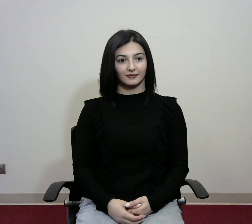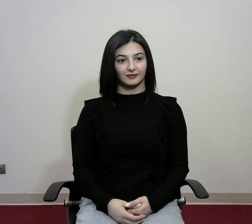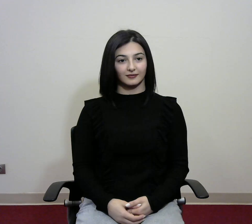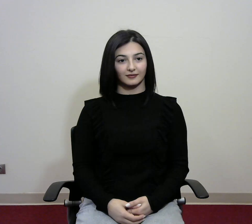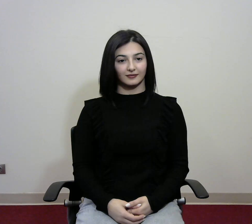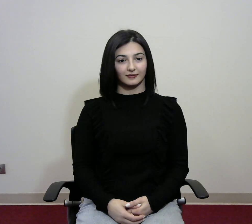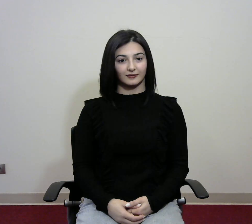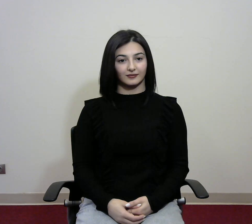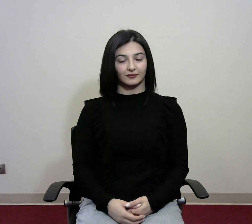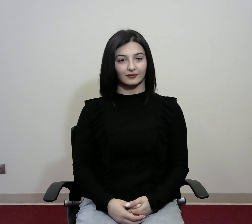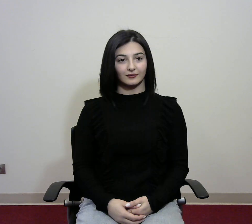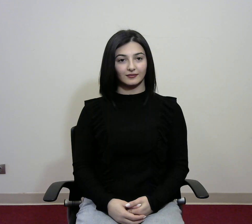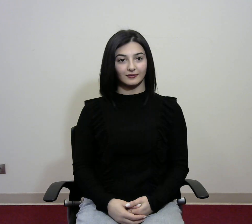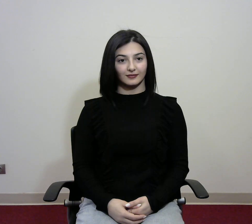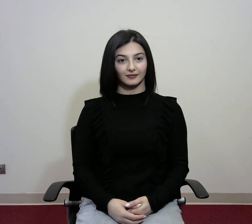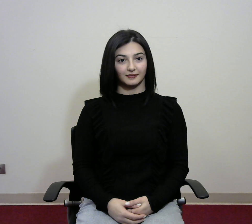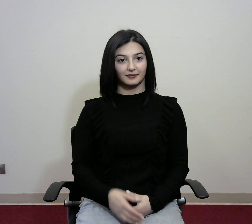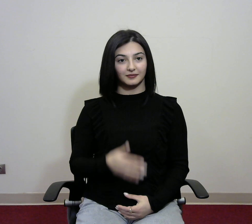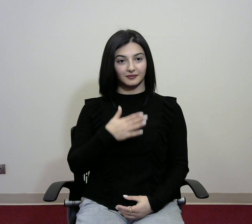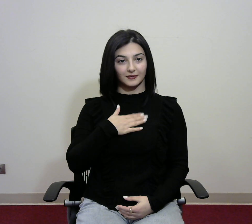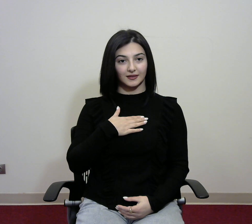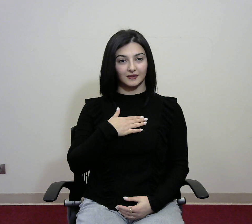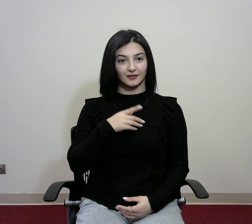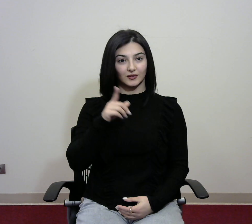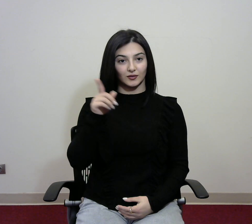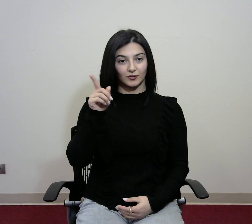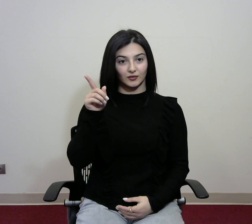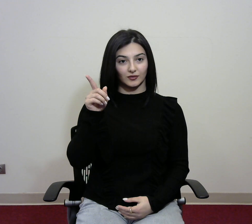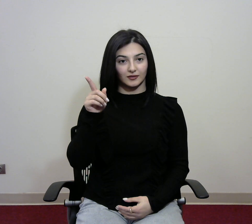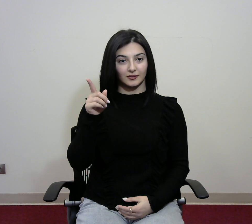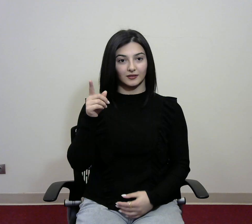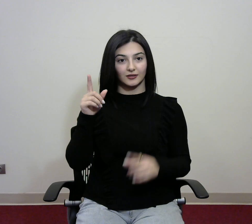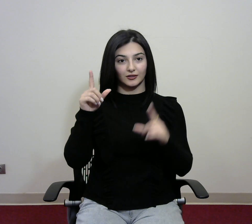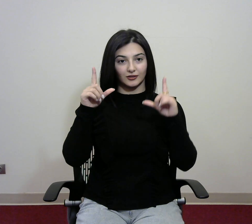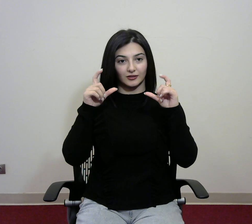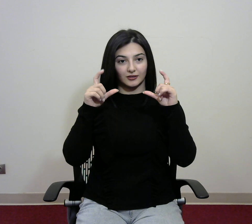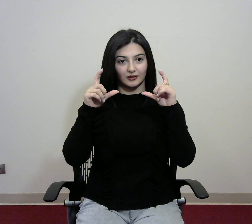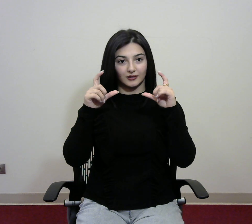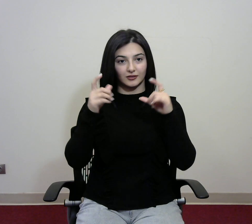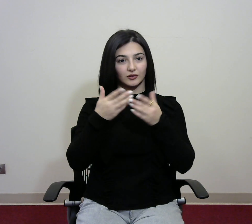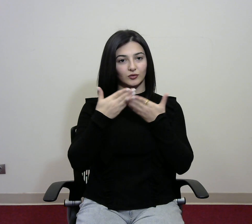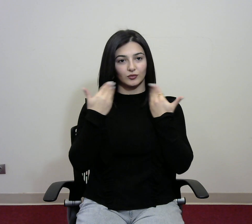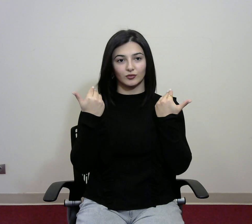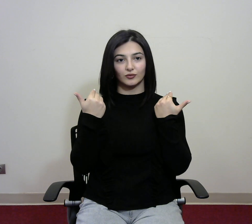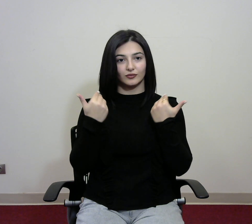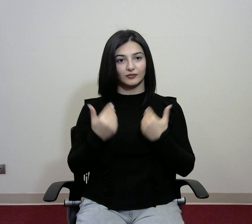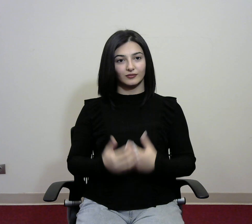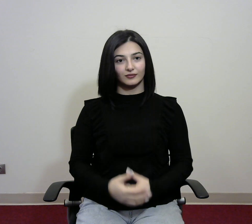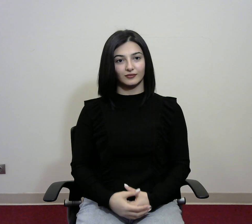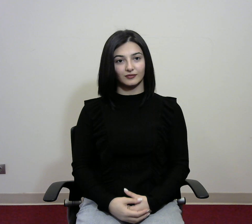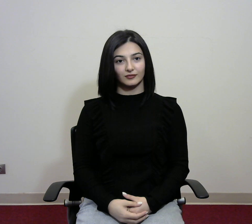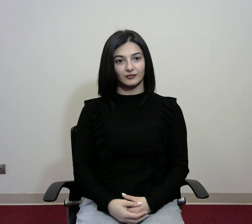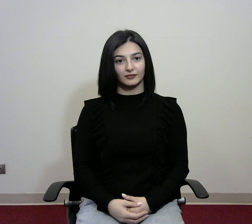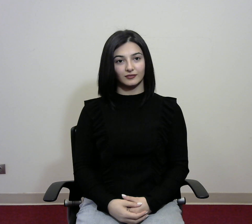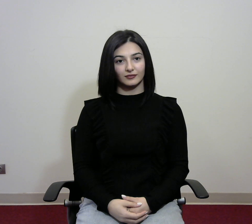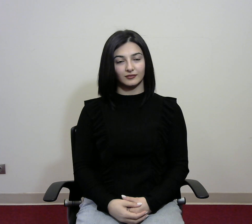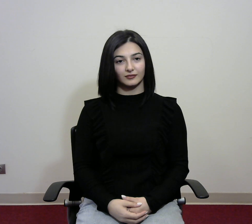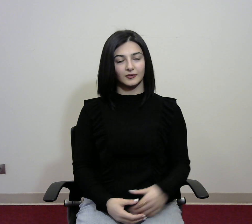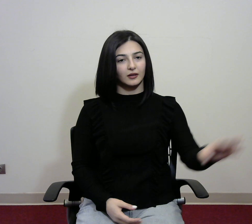Məndə onun şəkli yoxdur